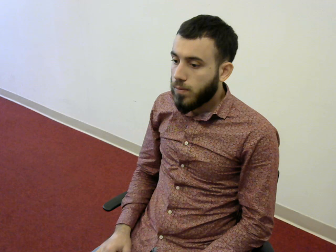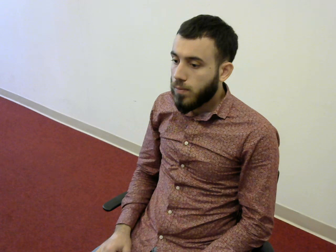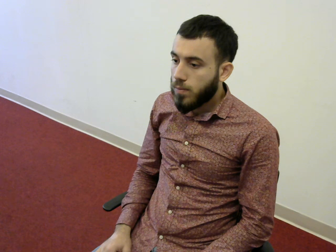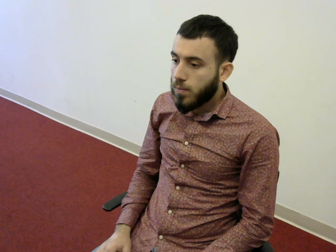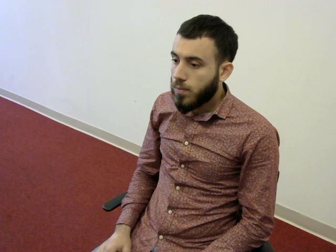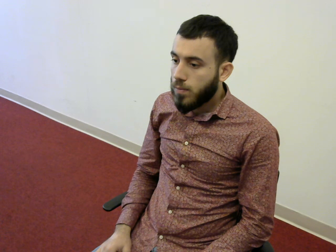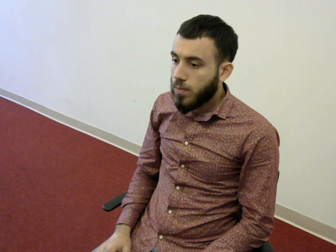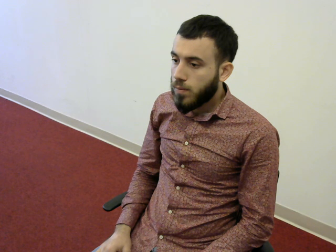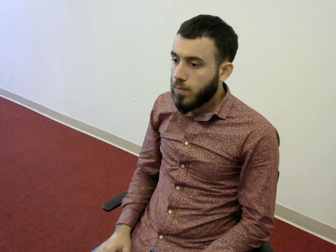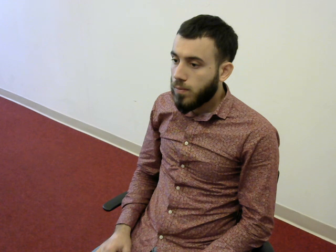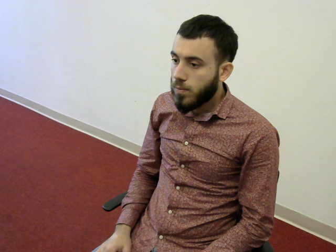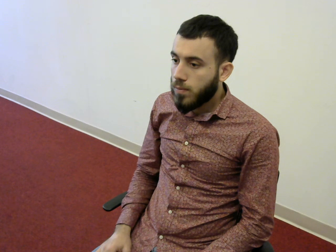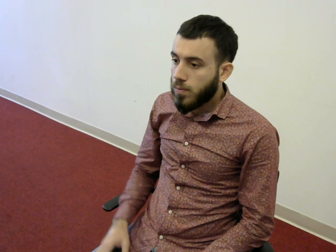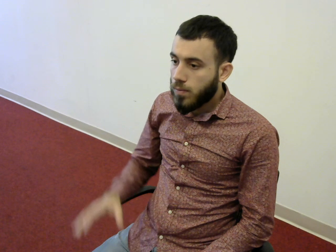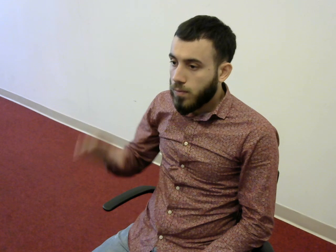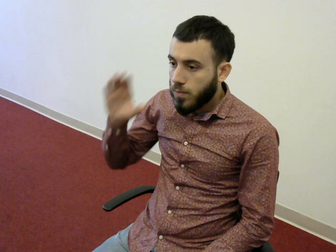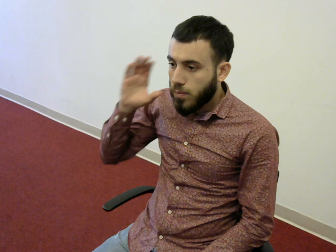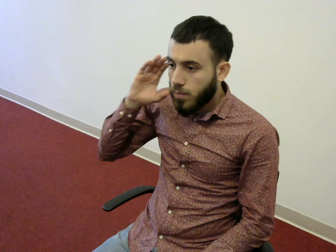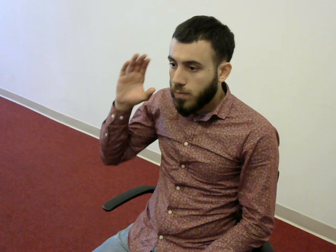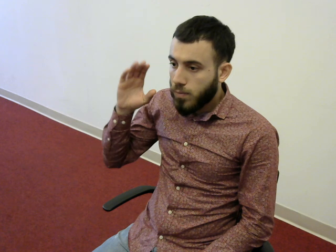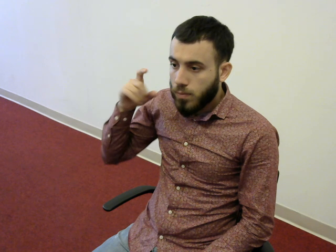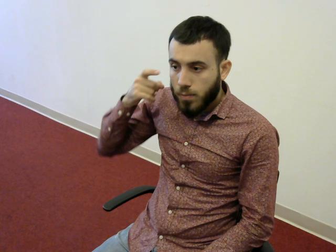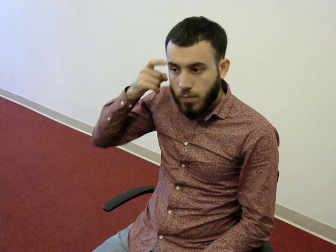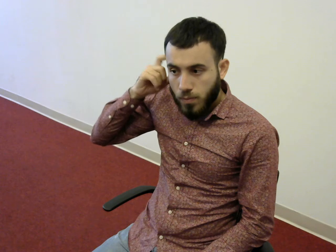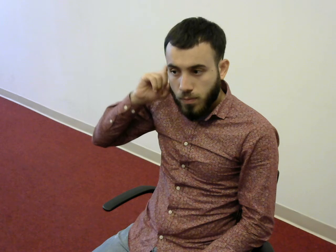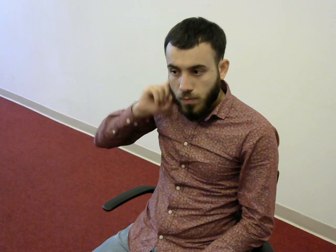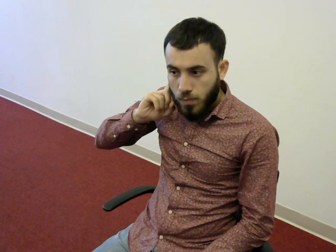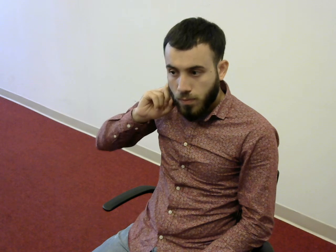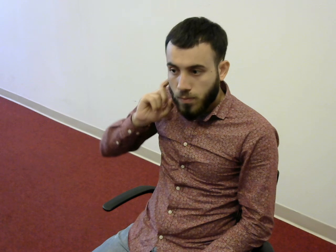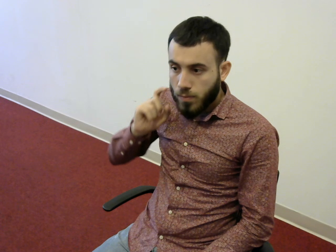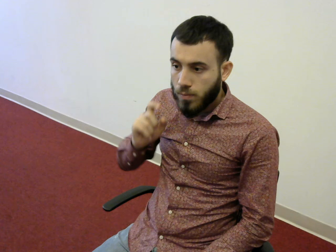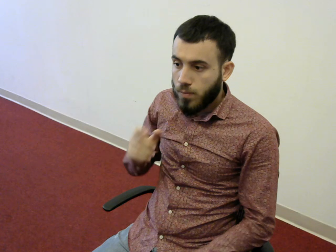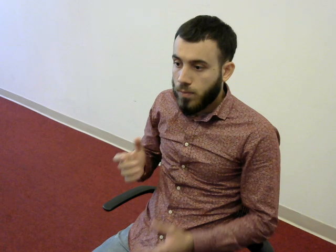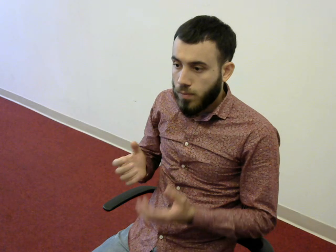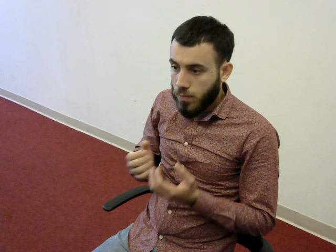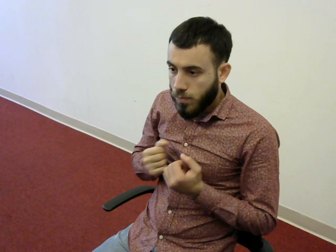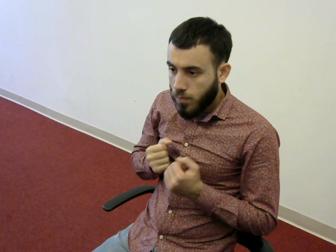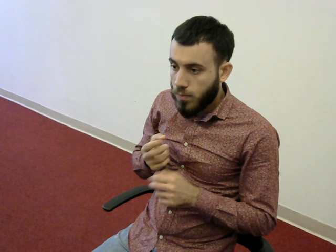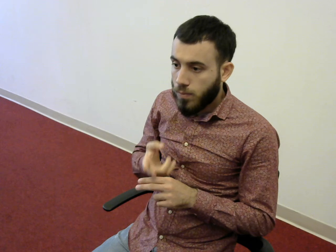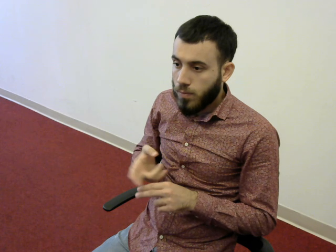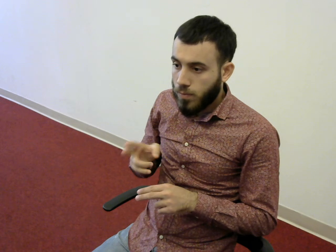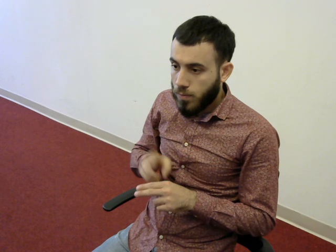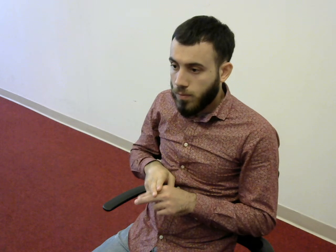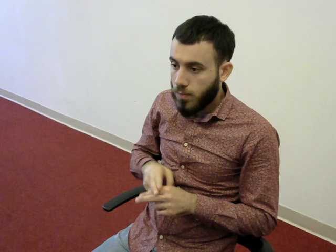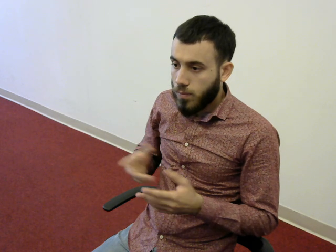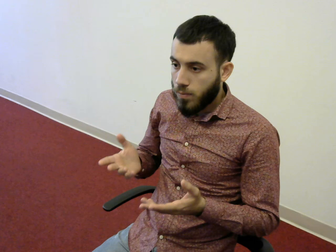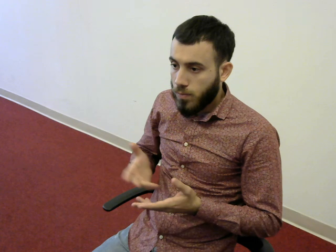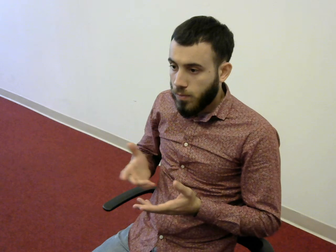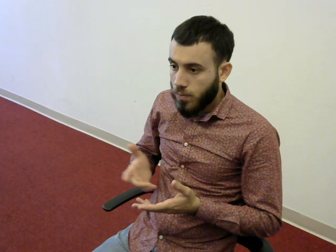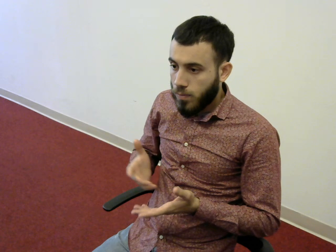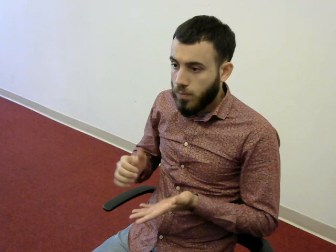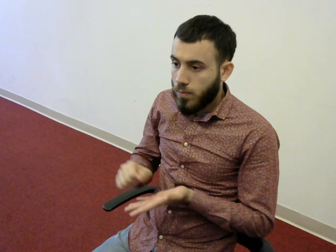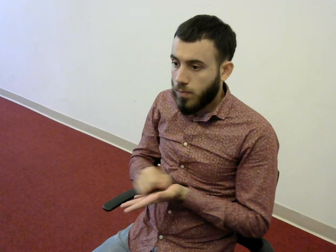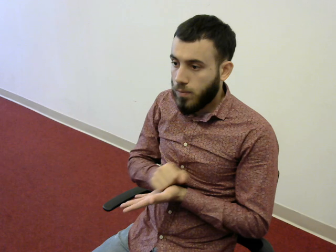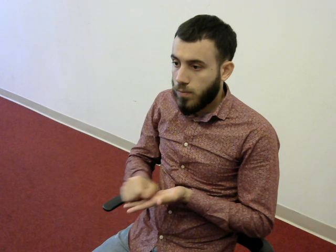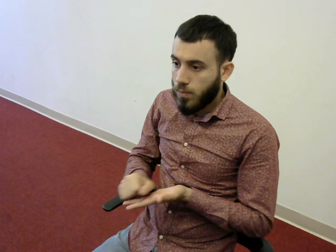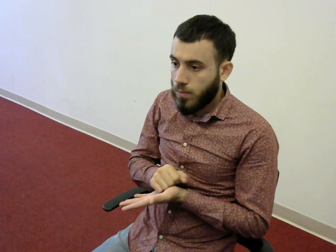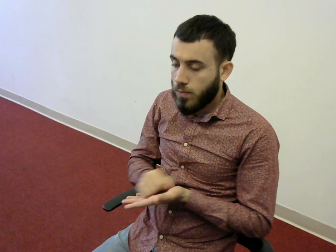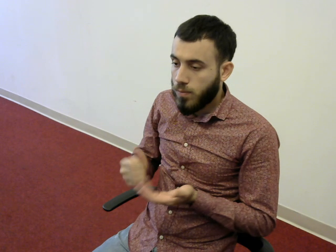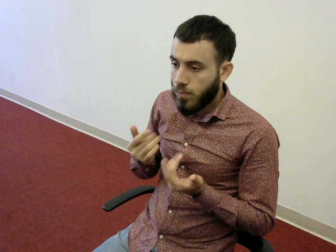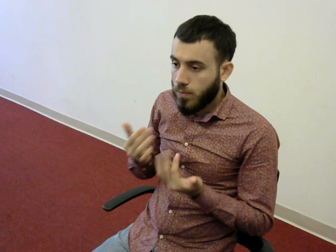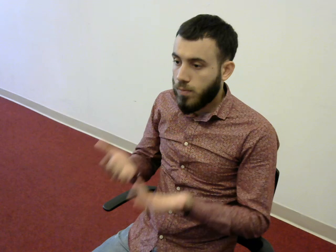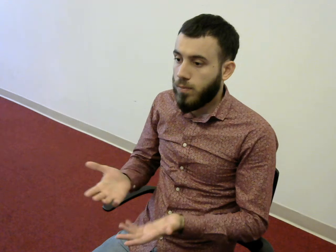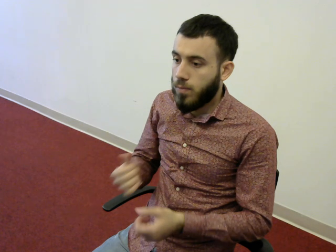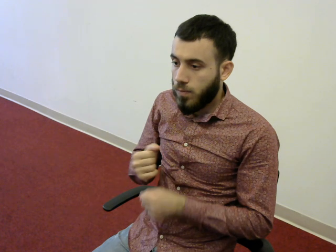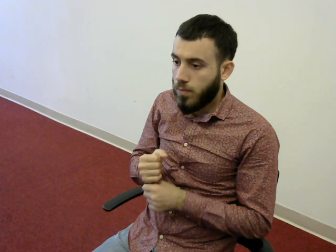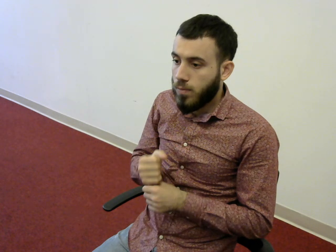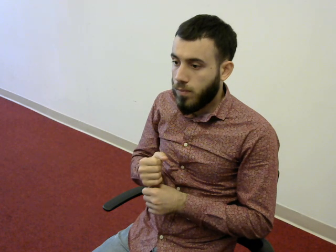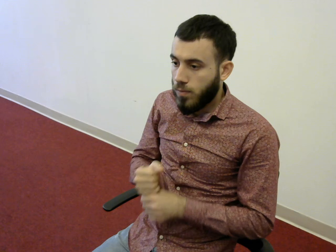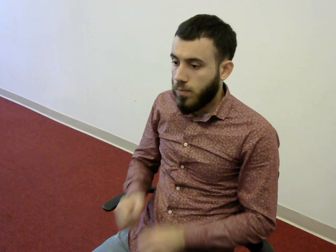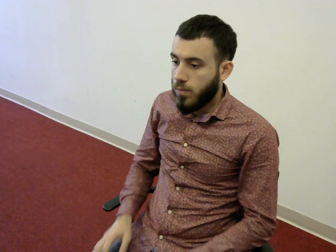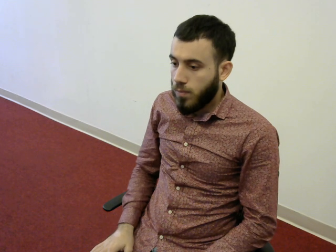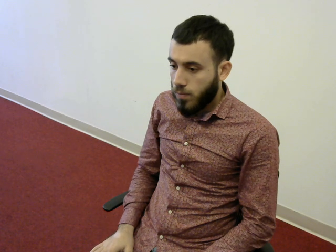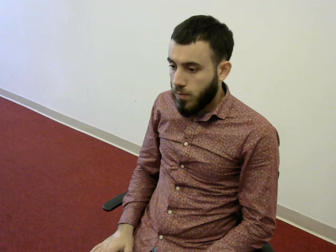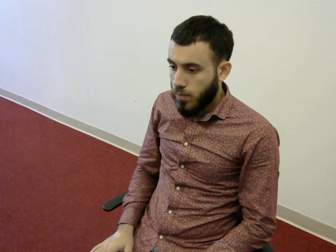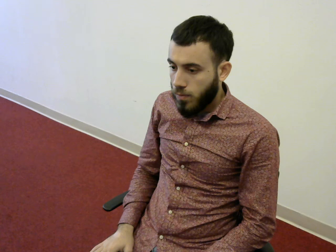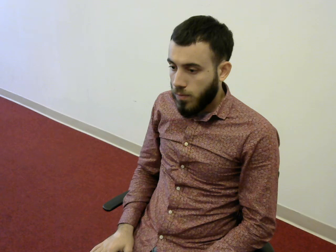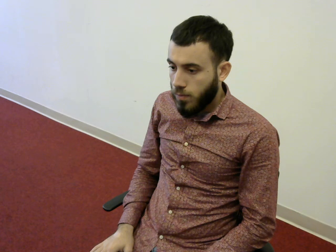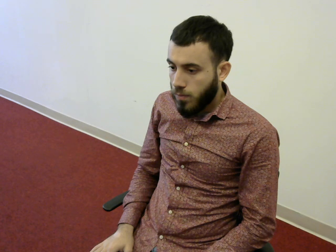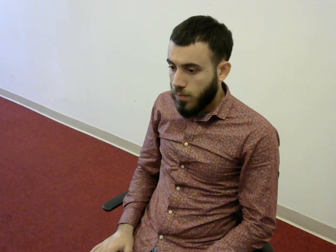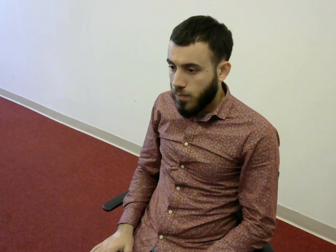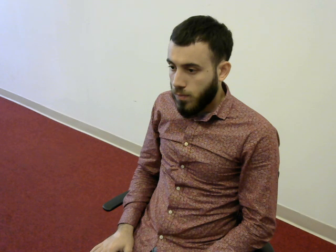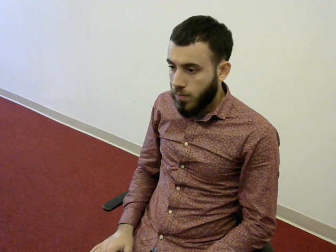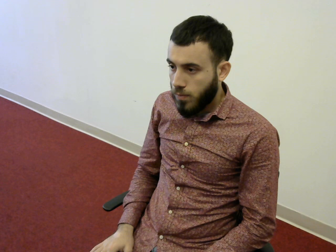Eşitmə aparatı alınması üçün hansı sənədlər tələb edilir?